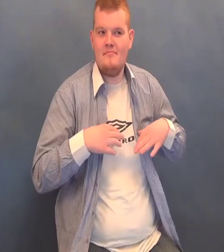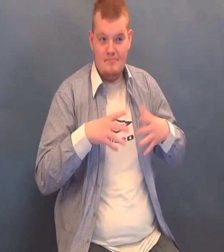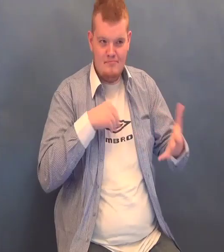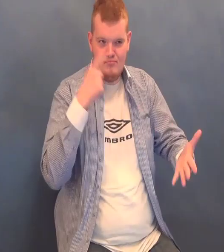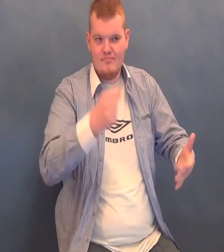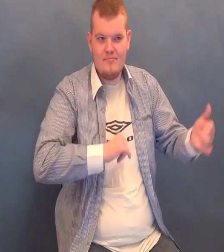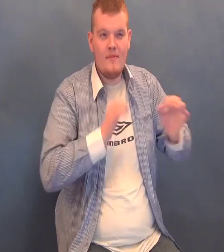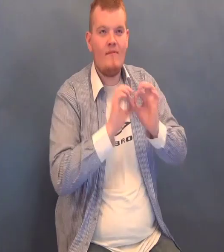Ja też mam wolne.